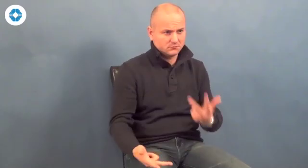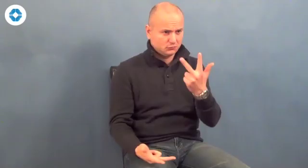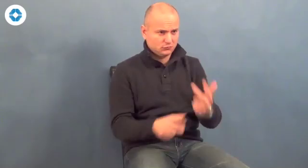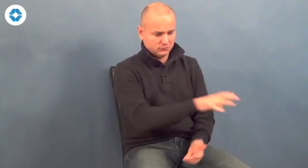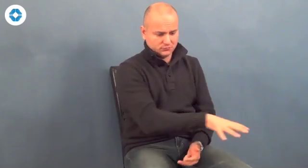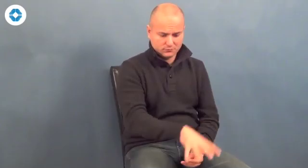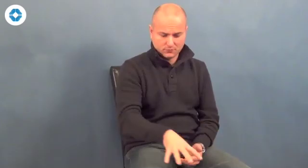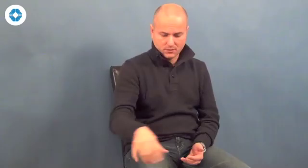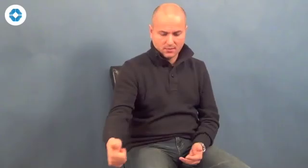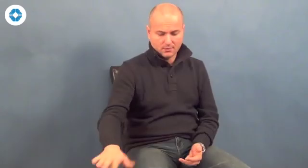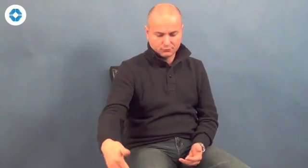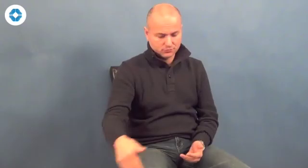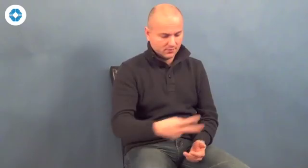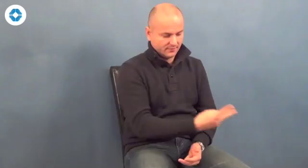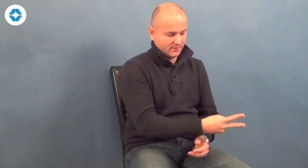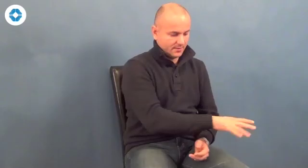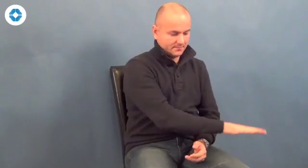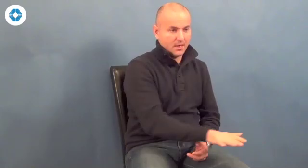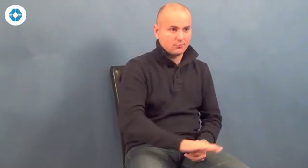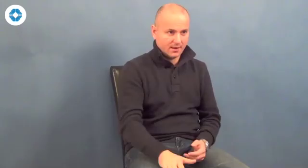Jeden pusty, a dwa pełne.